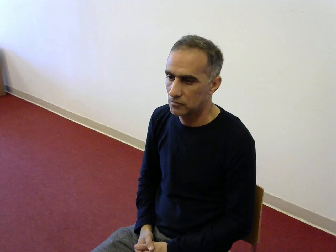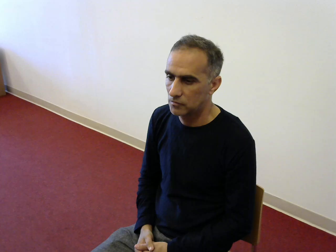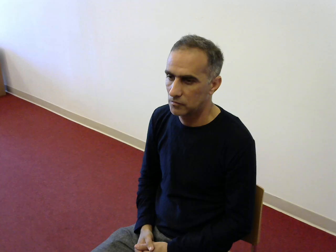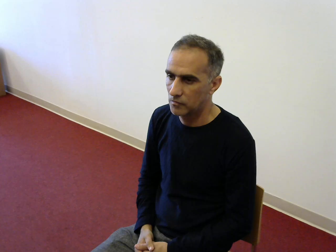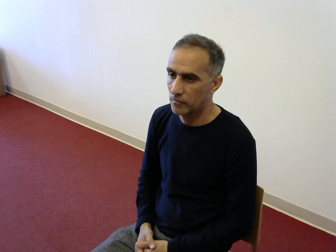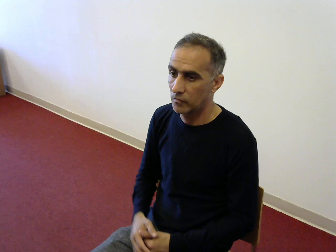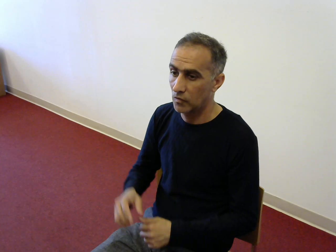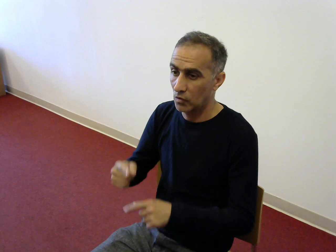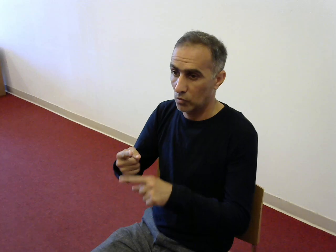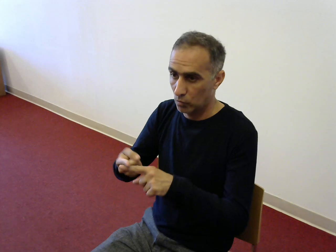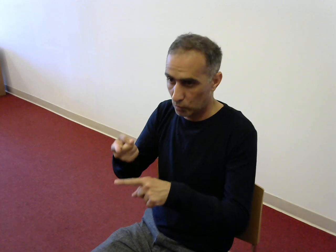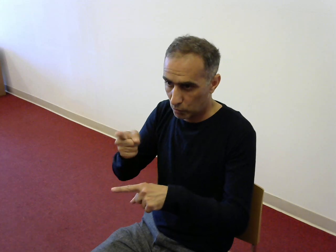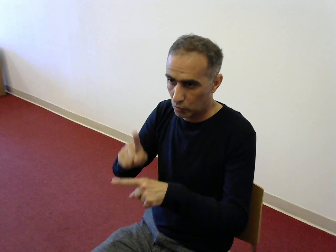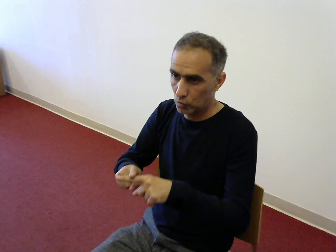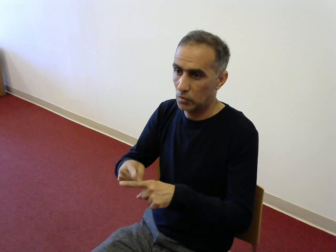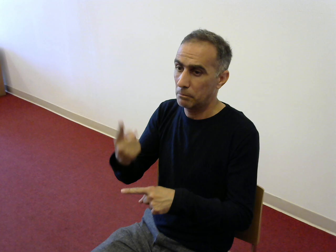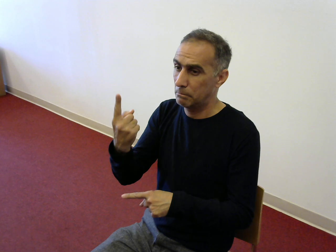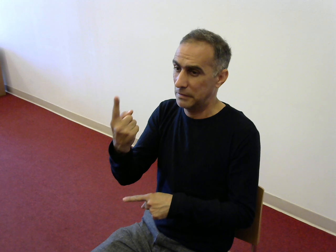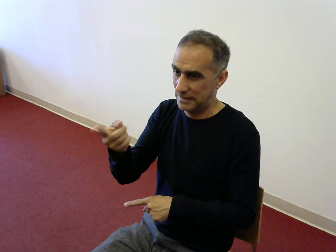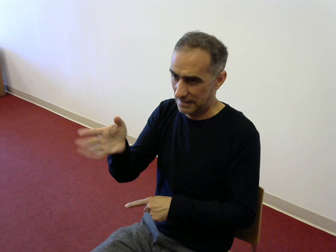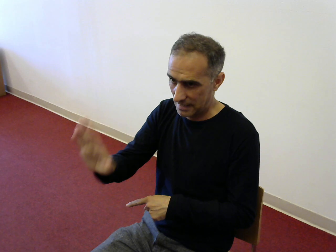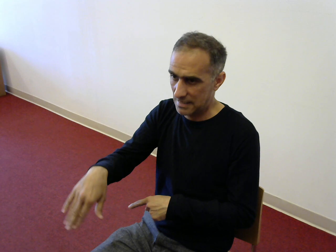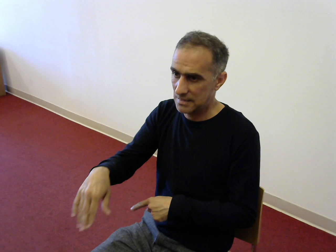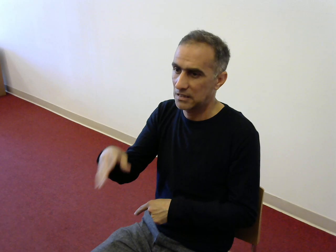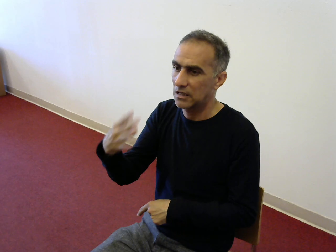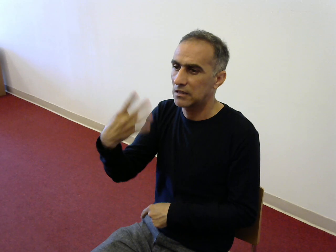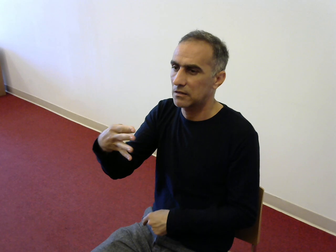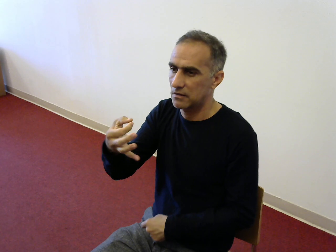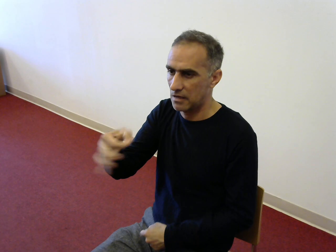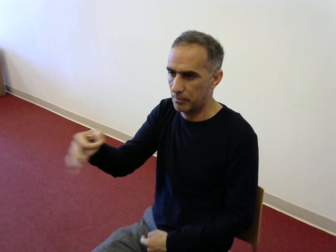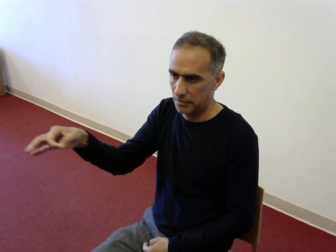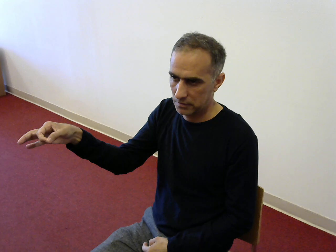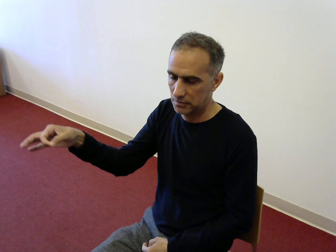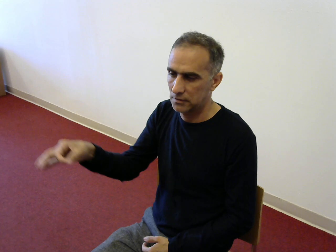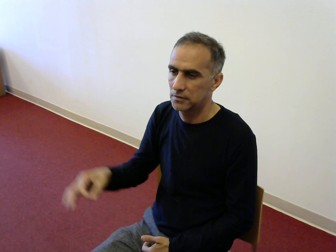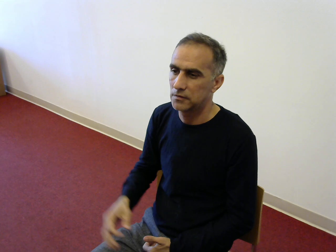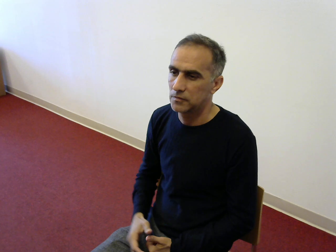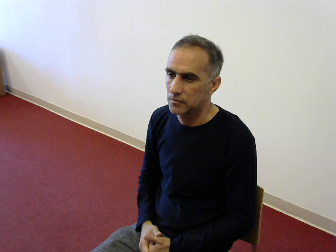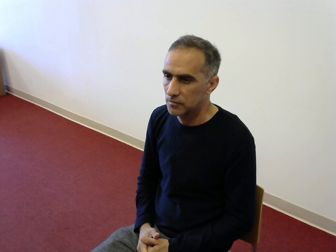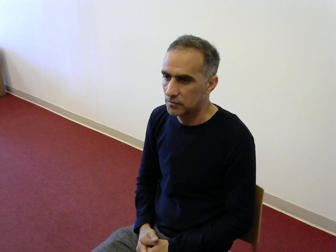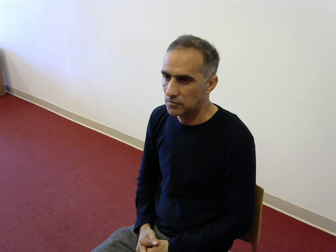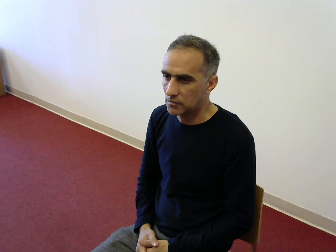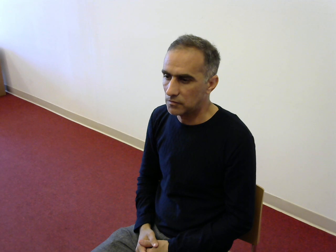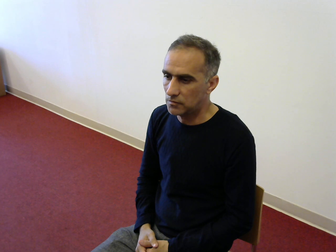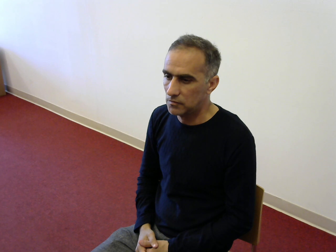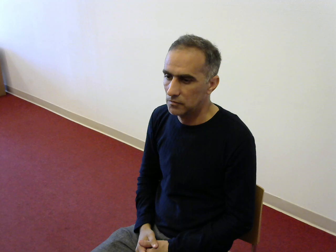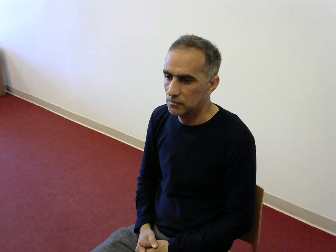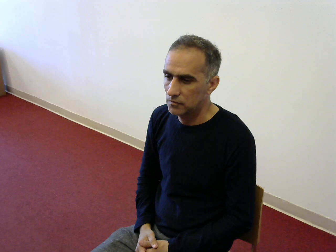Bunun bir dənəsi 40 qəpikdir